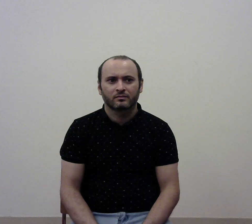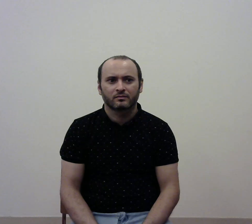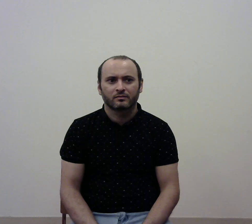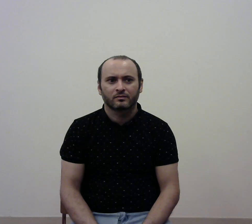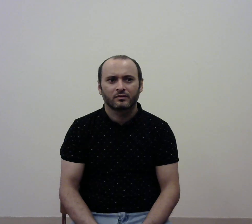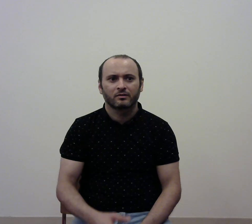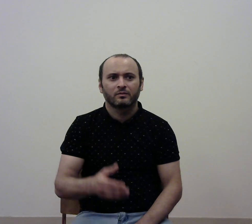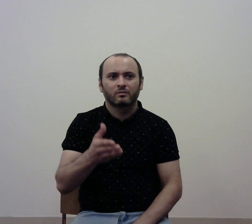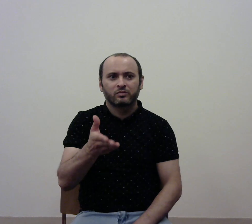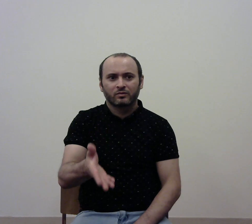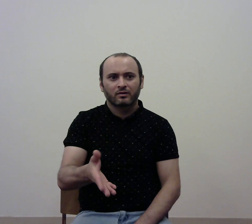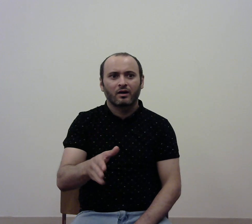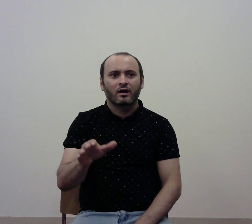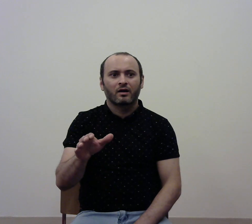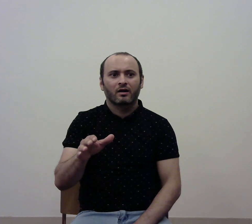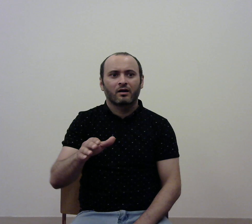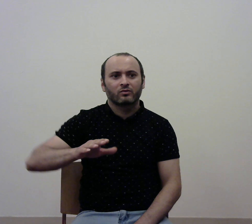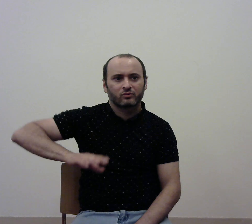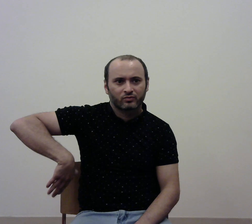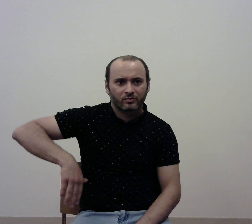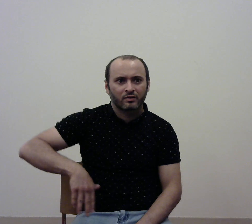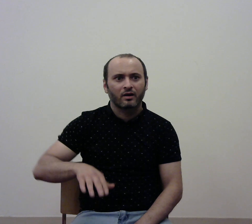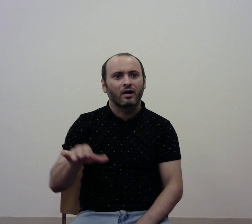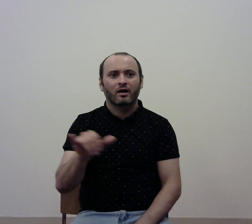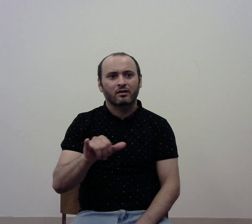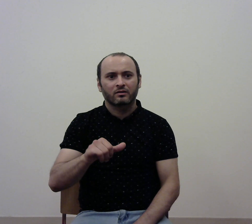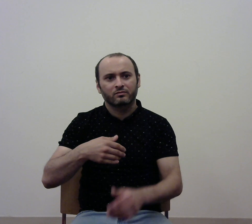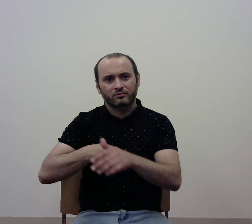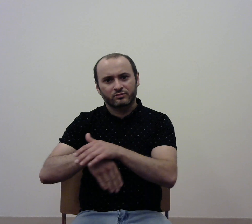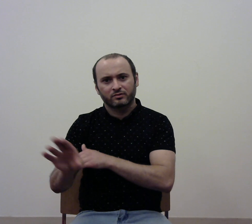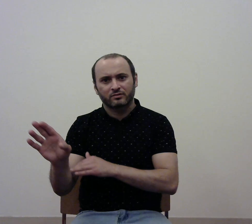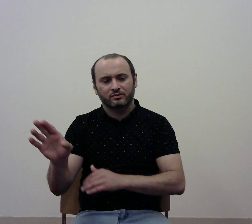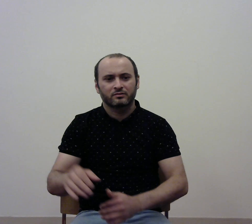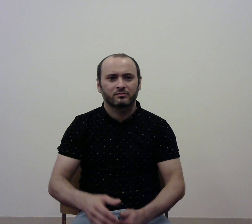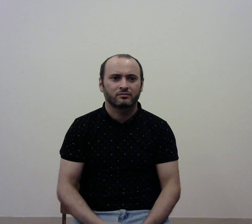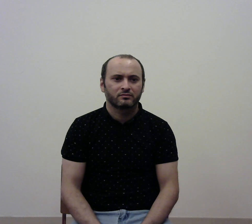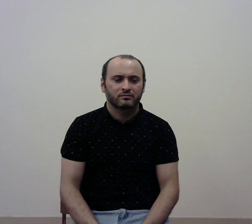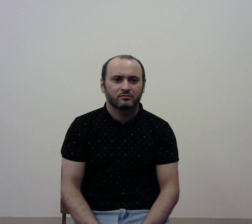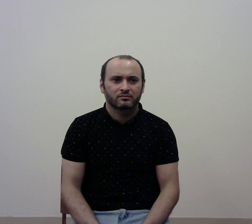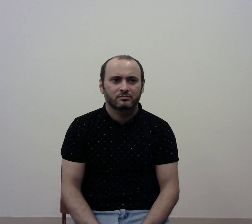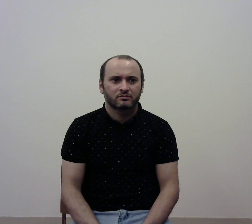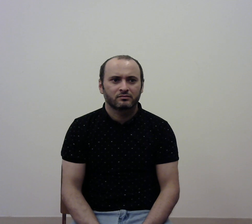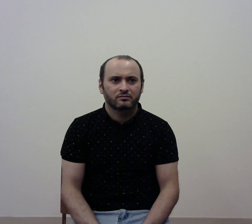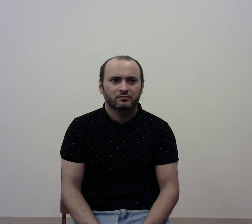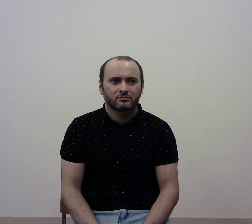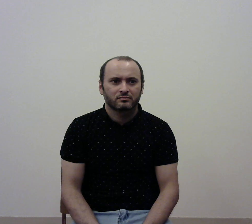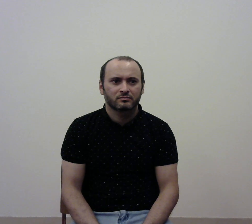Burdan sonra hara getməliyəm?